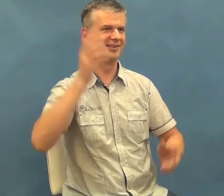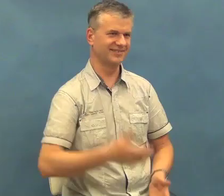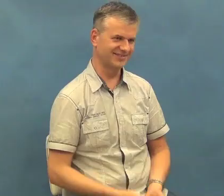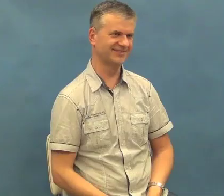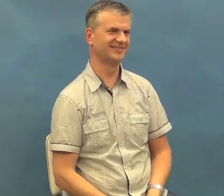Dobrze.